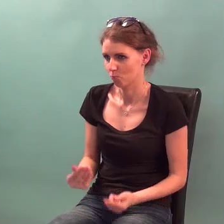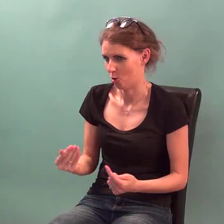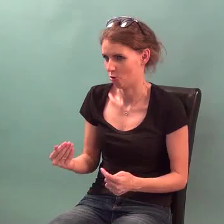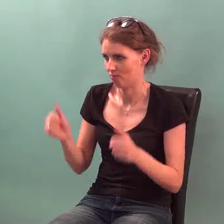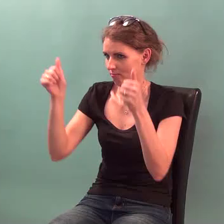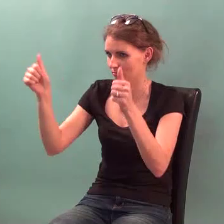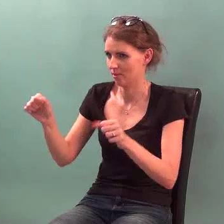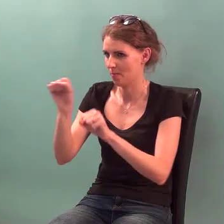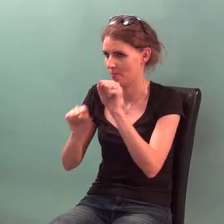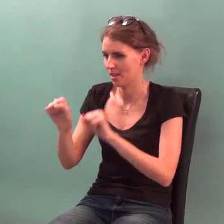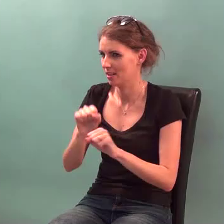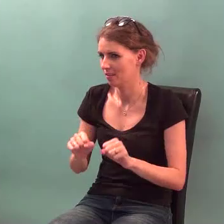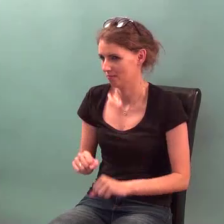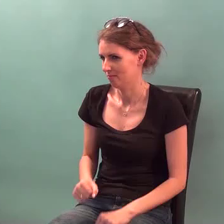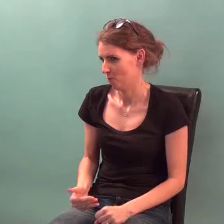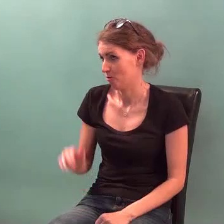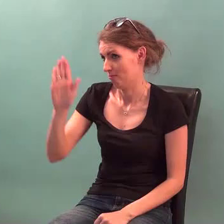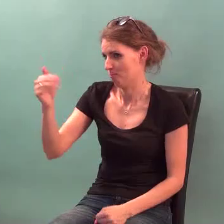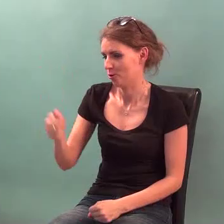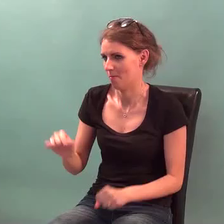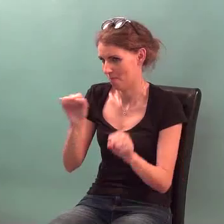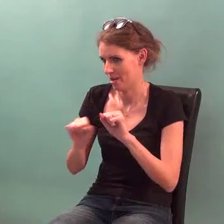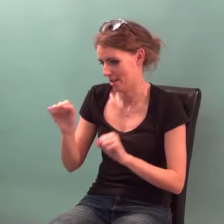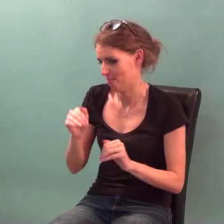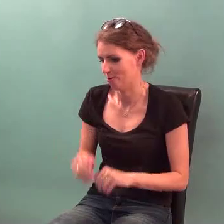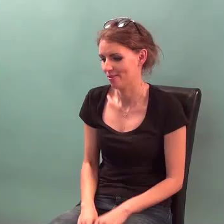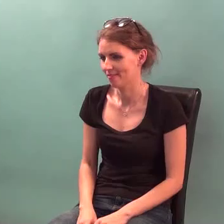Może jak jest powieszony plakat to można myć, może.